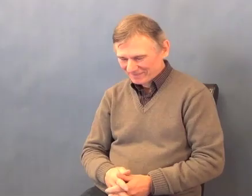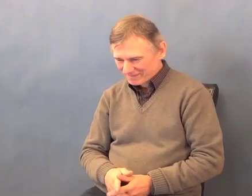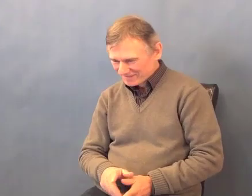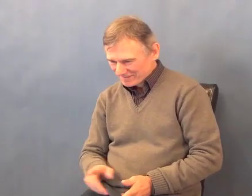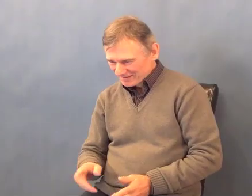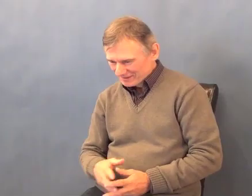Skręcił.